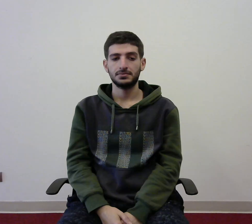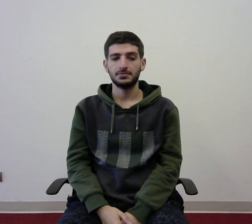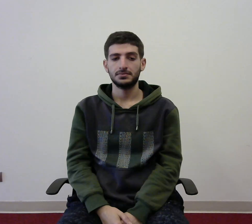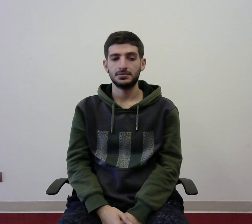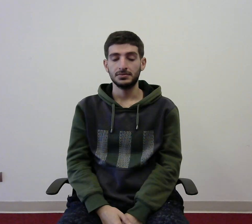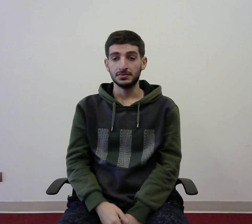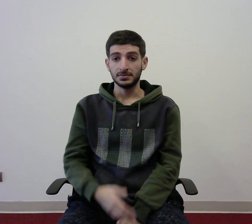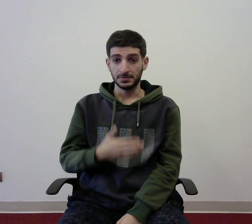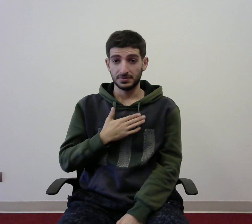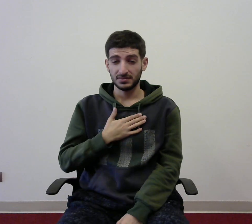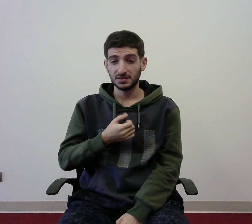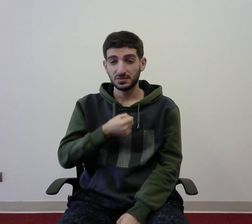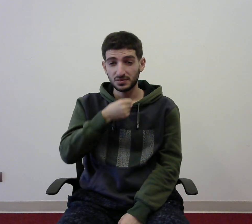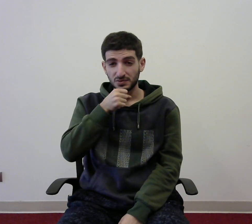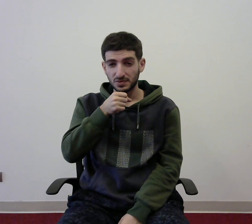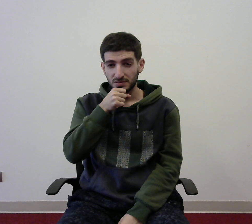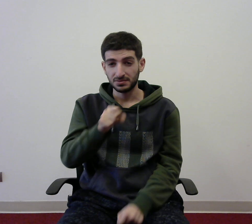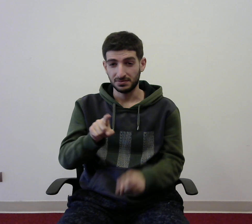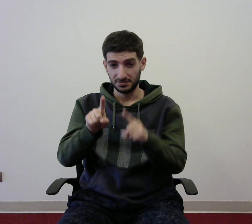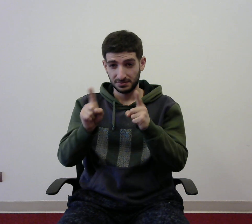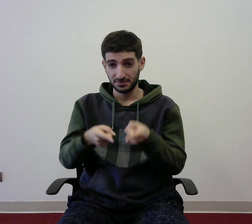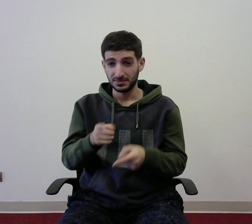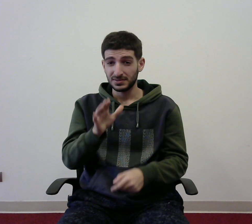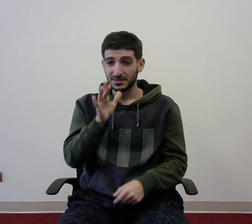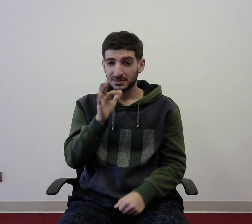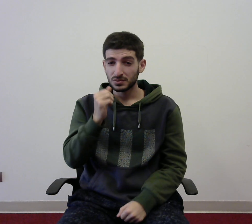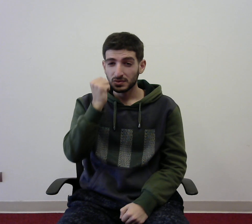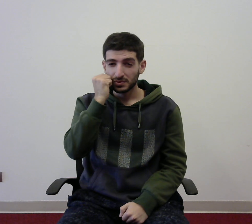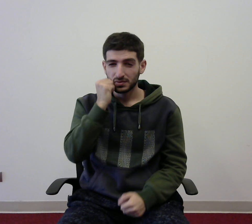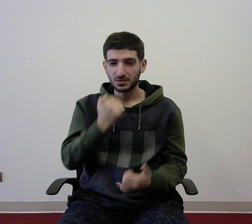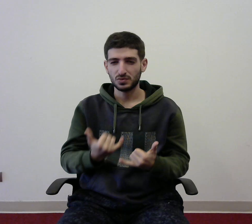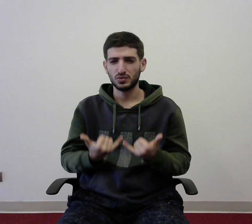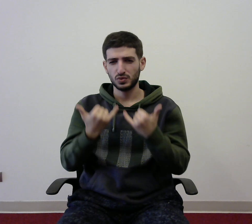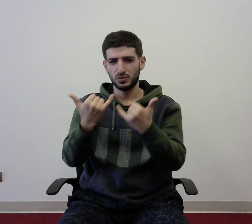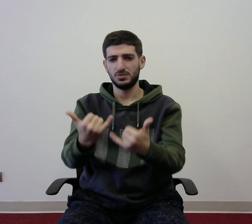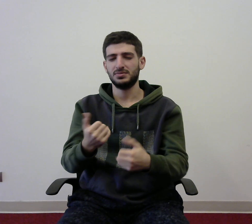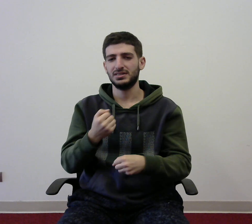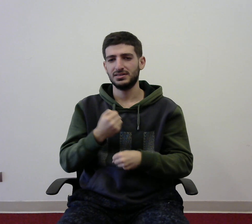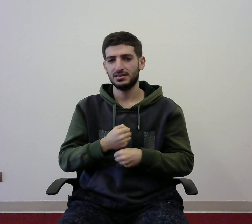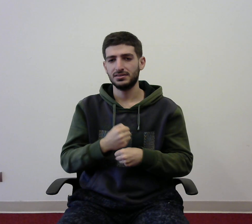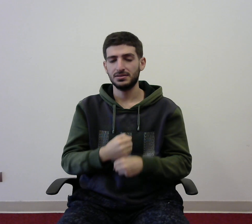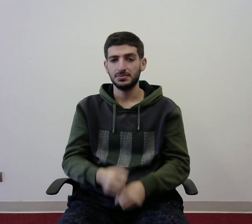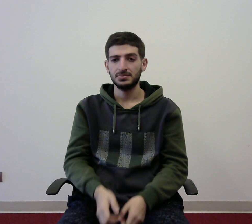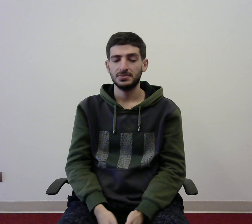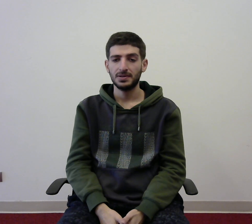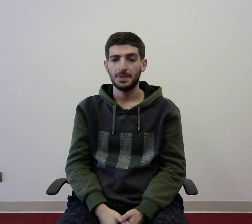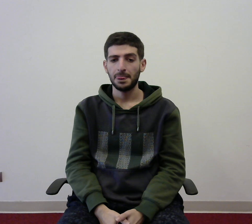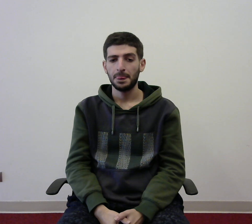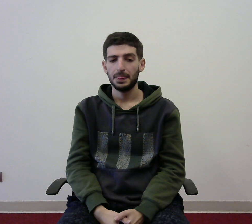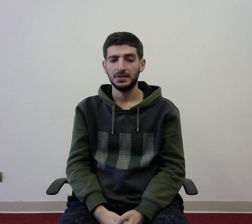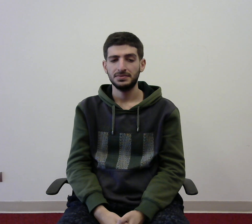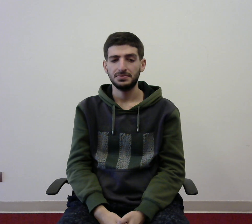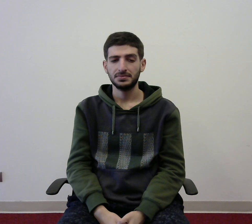Mən böyüklərə (yaşlılara) hörmət edirəm